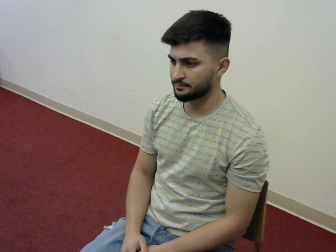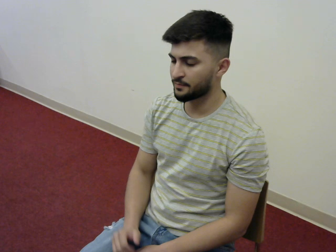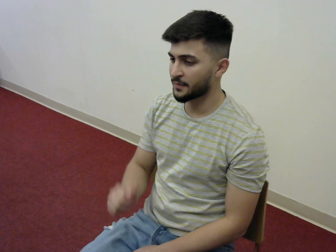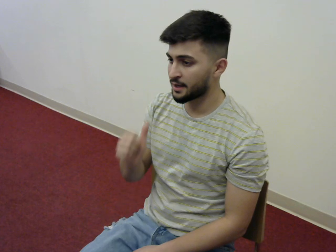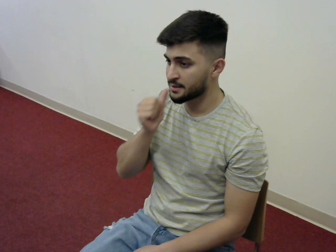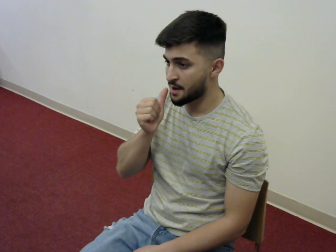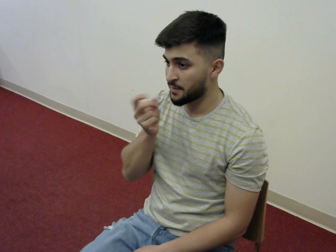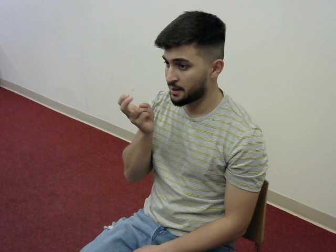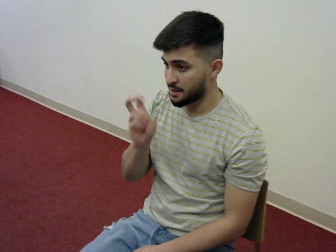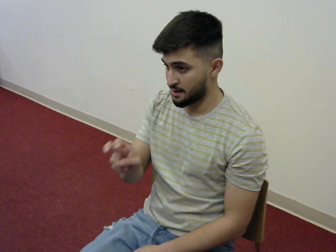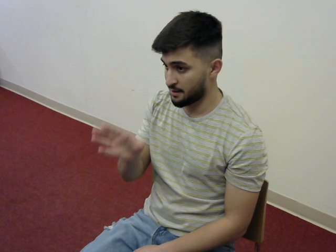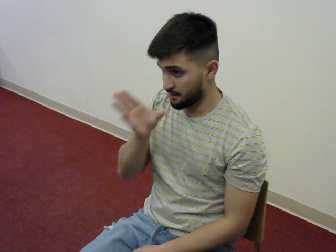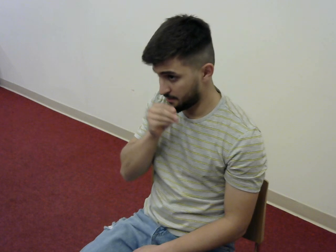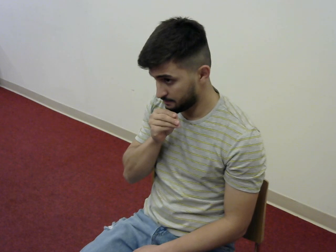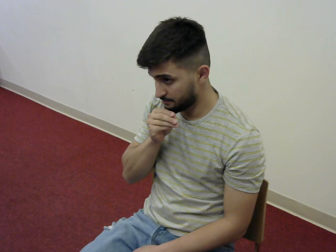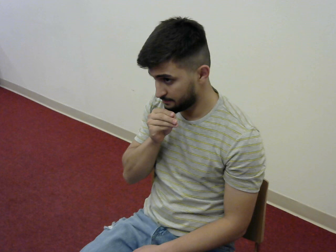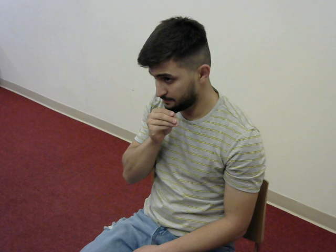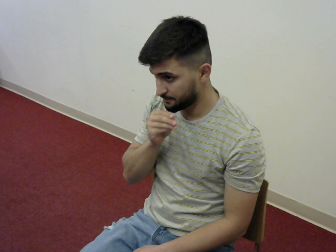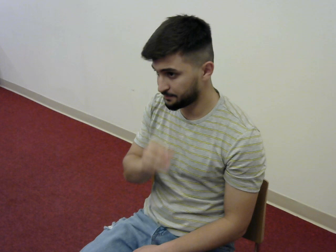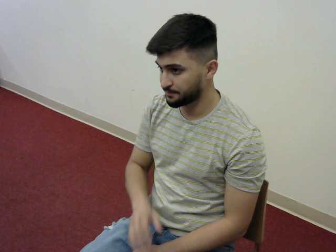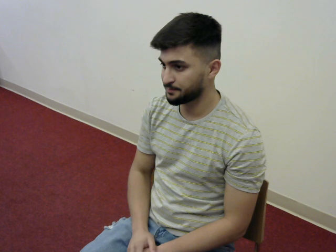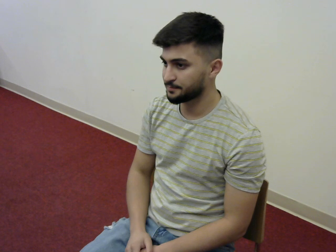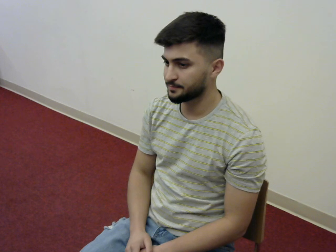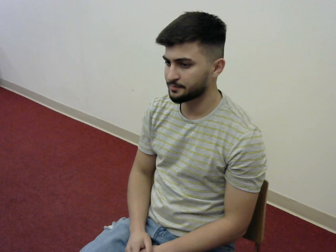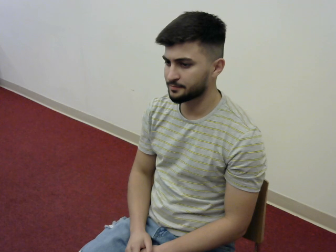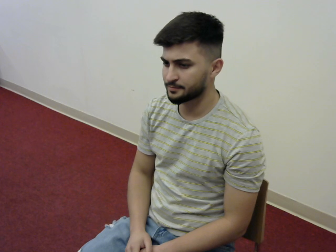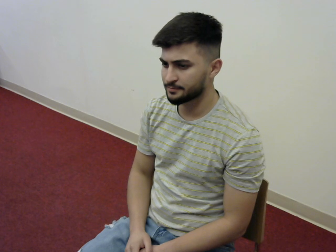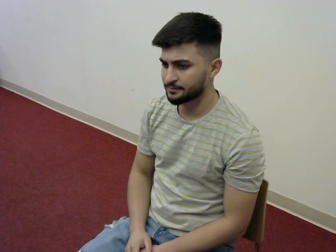Sabah gələ bilərəmmi?